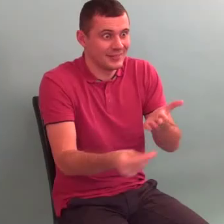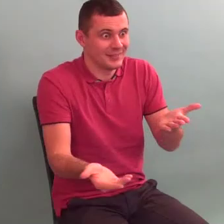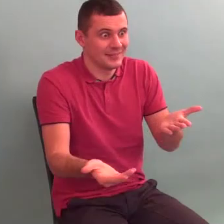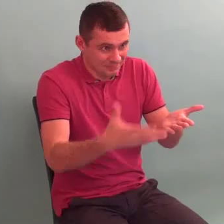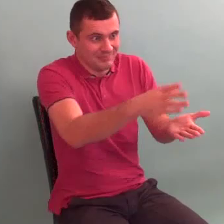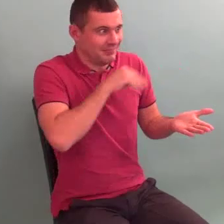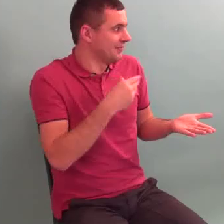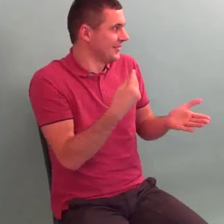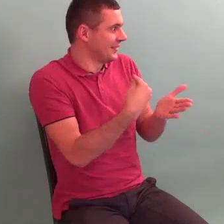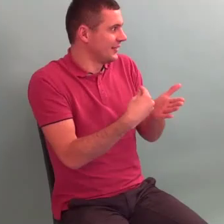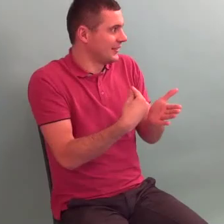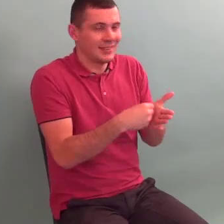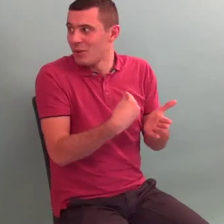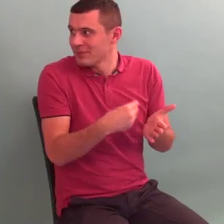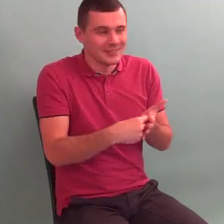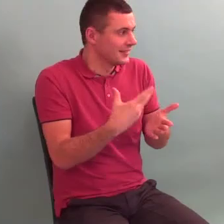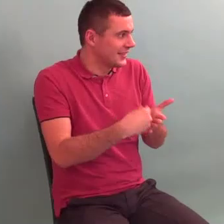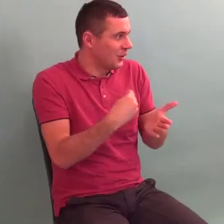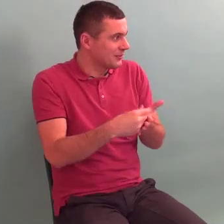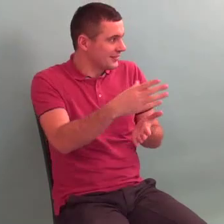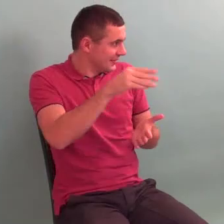Razem na zakupy.